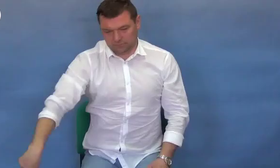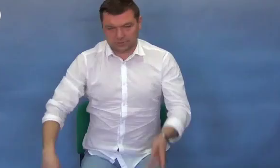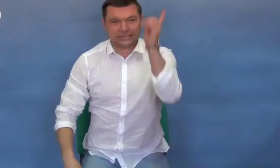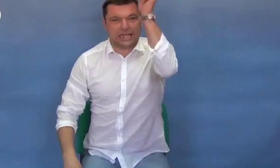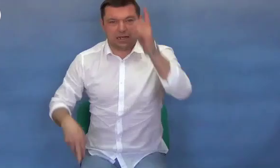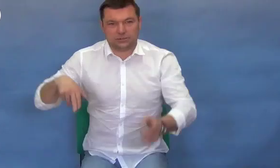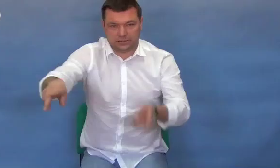Zakaz wejścia.